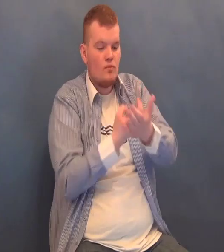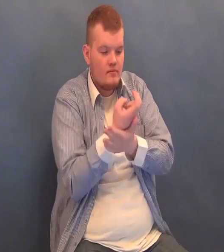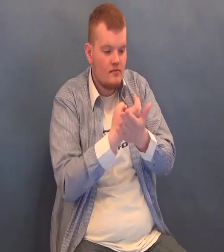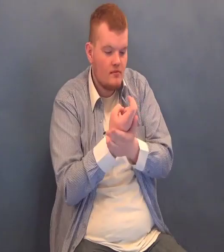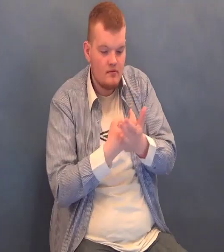Dwudziestego pierwszego.